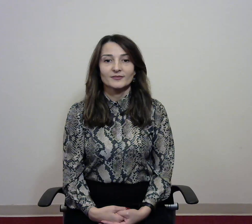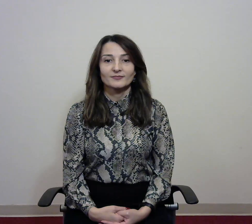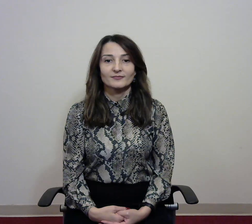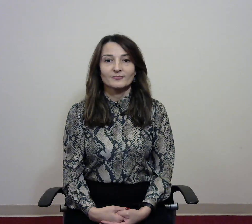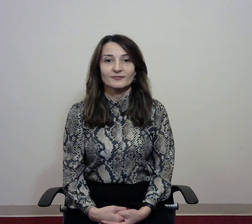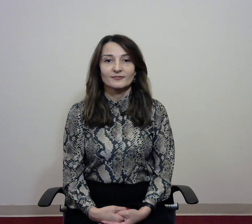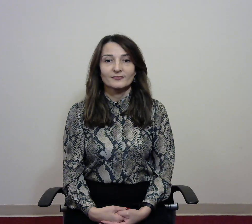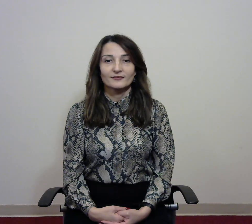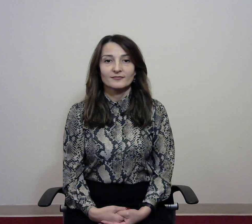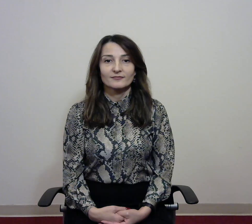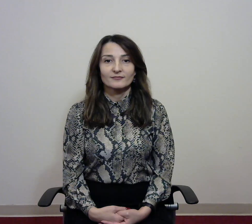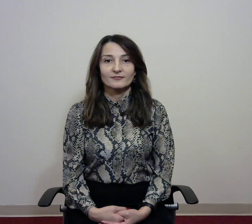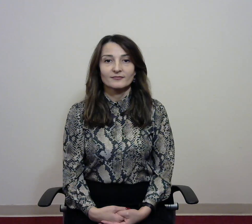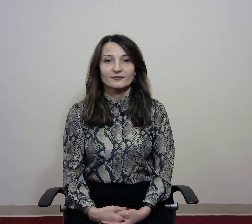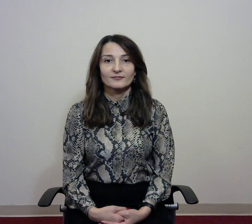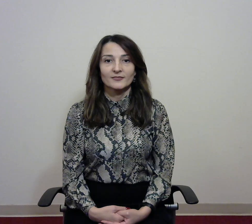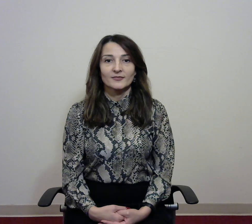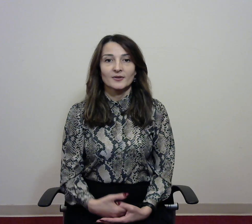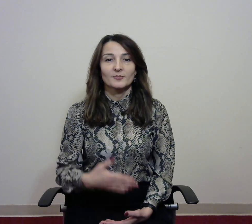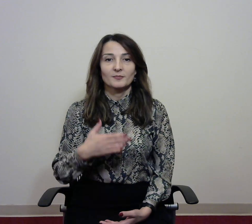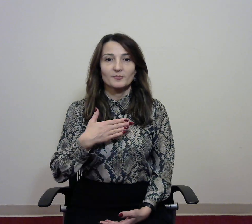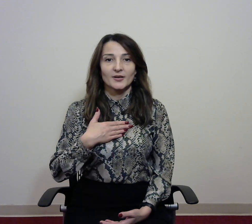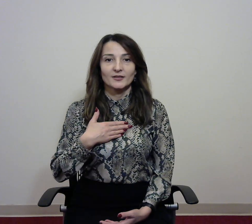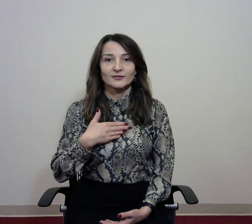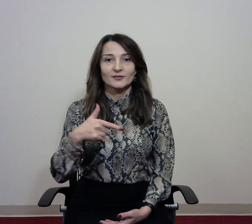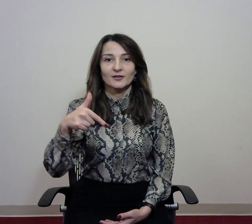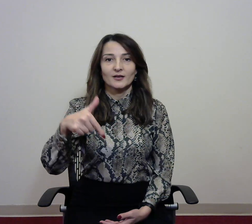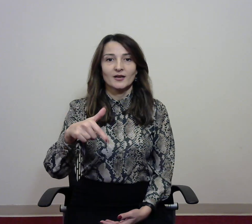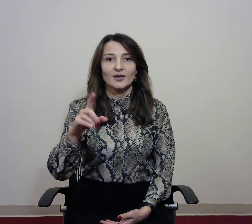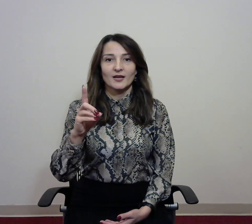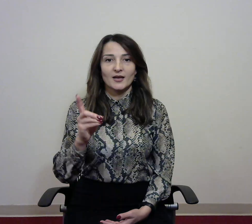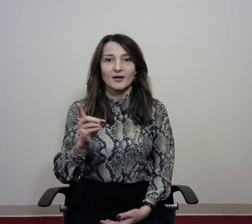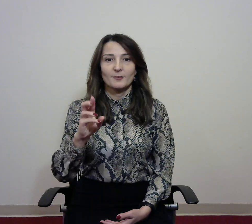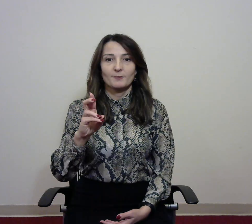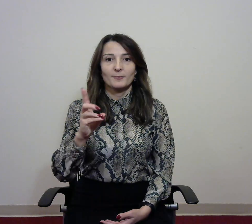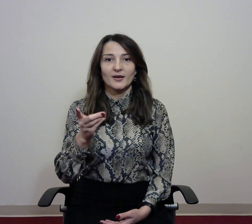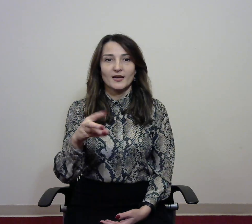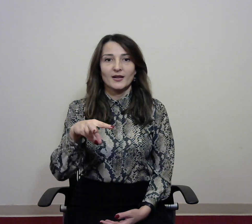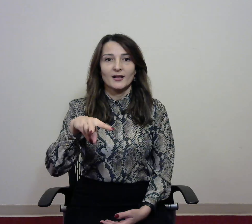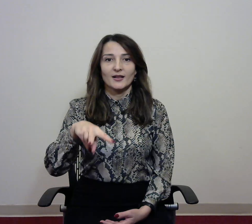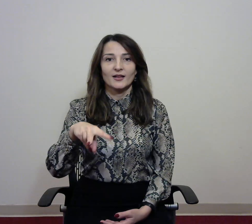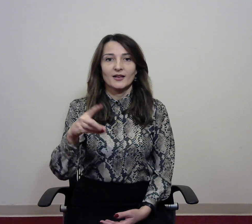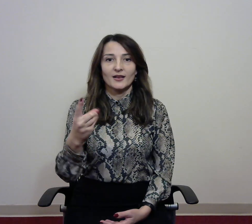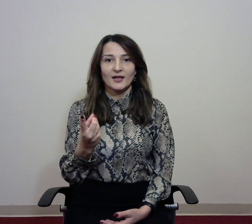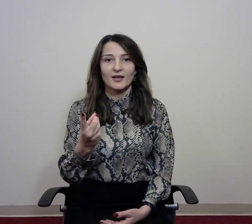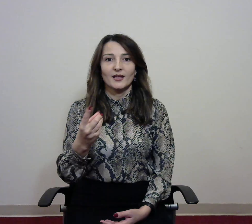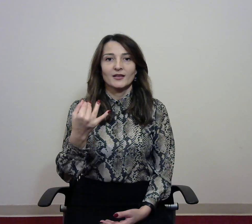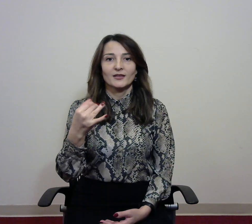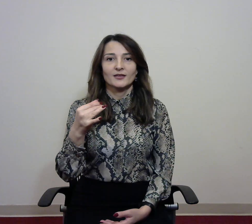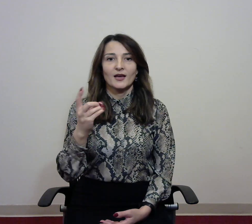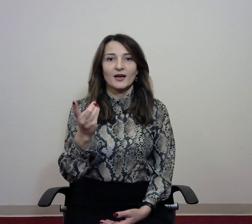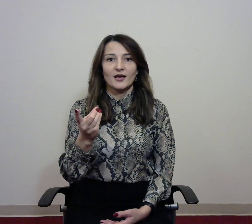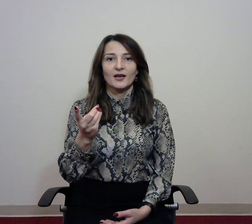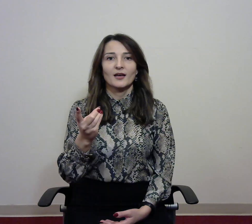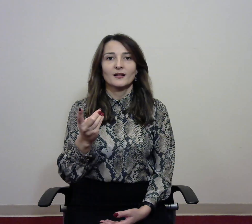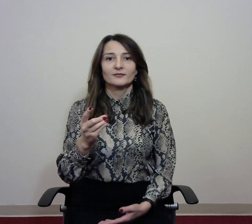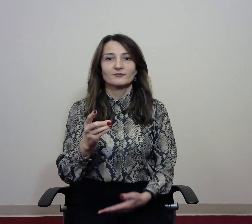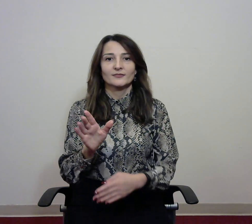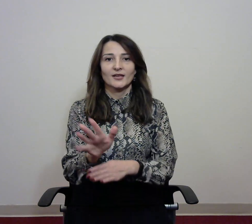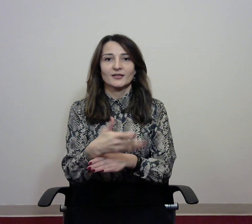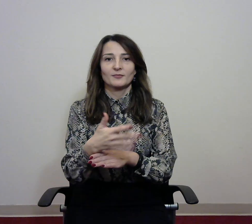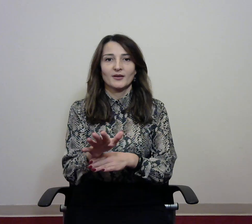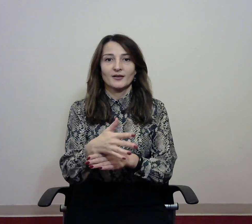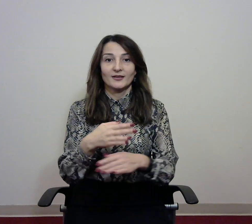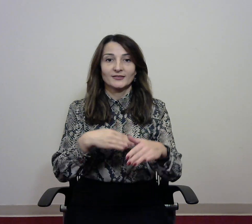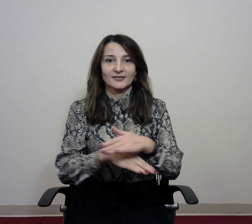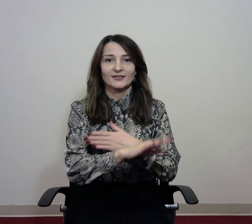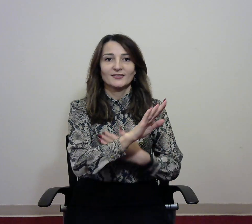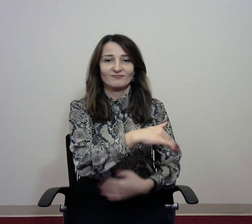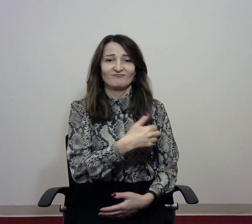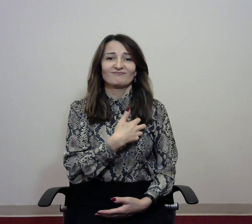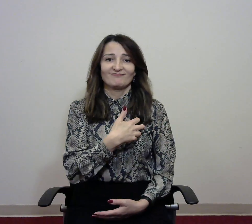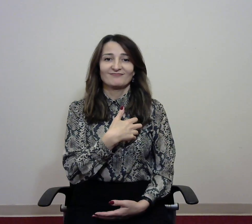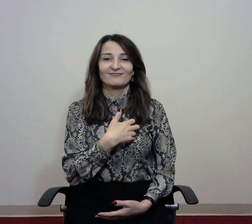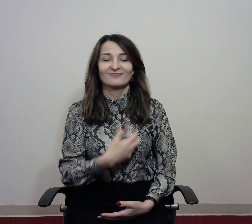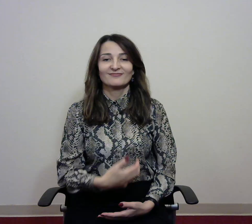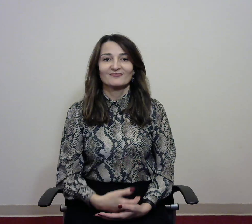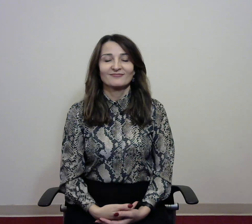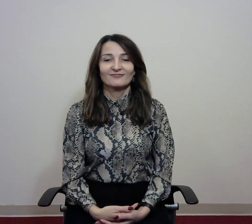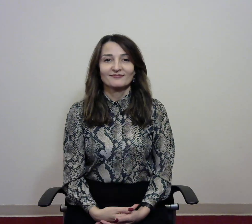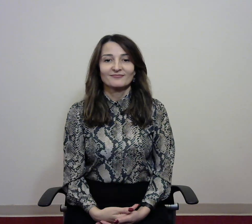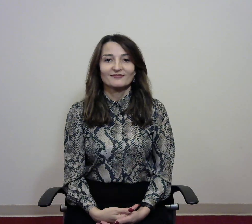Mən Qəbələyə gəzməyə getmək istəyirəm